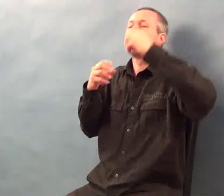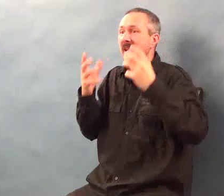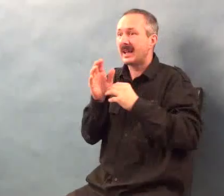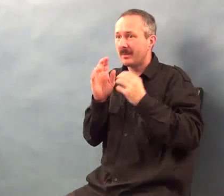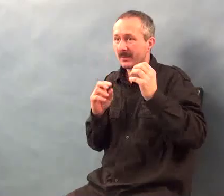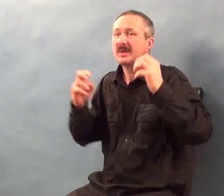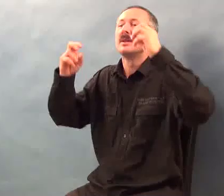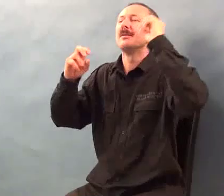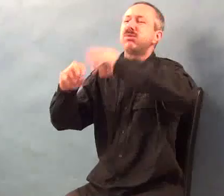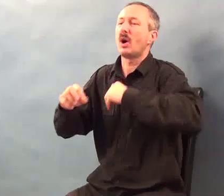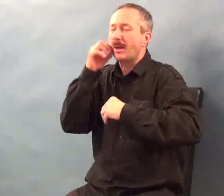A potem wychyla się z akwarium i opluwa kota.